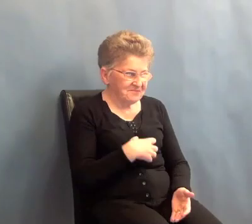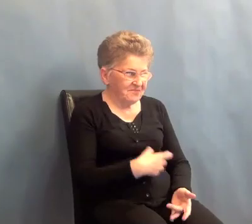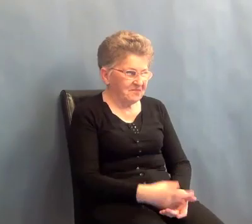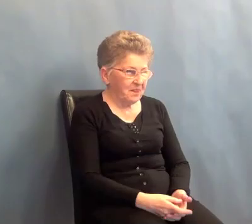Humor.